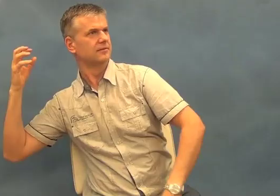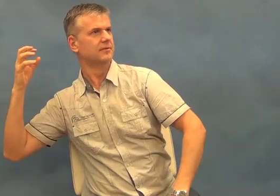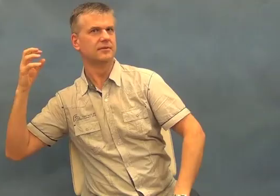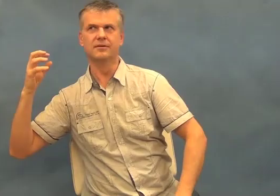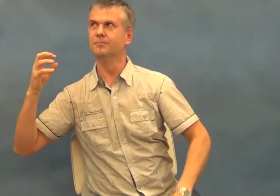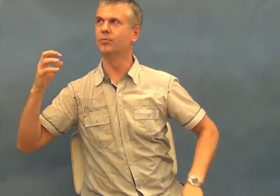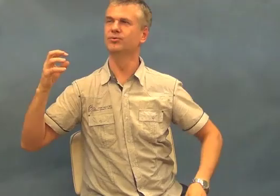Odwraca głowę.